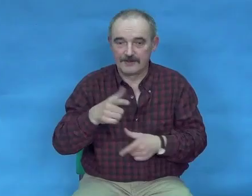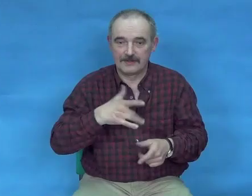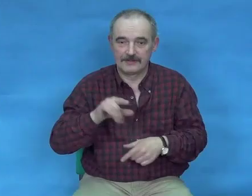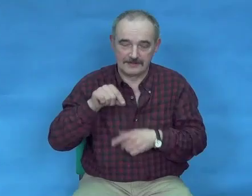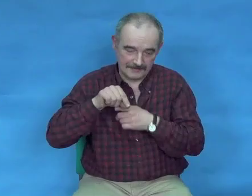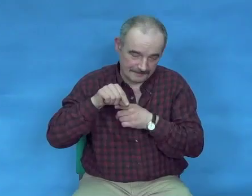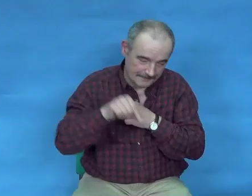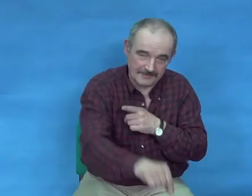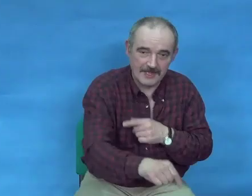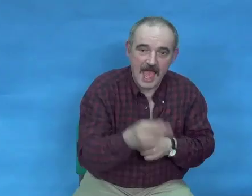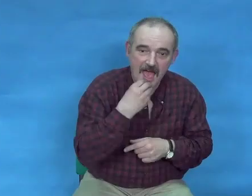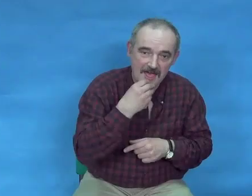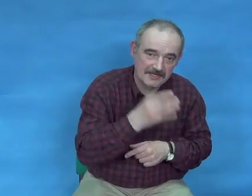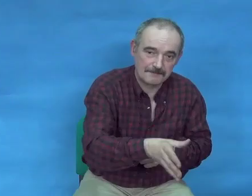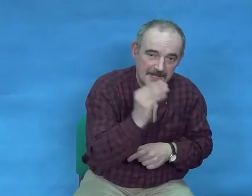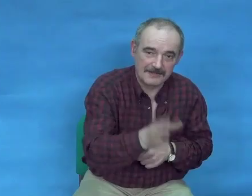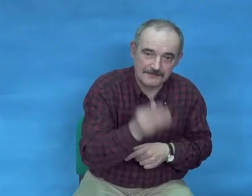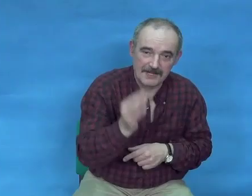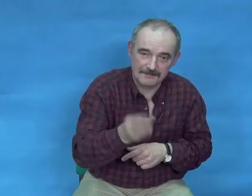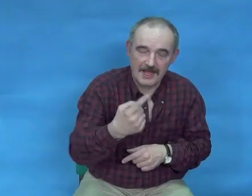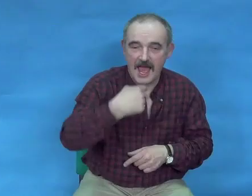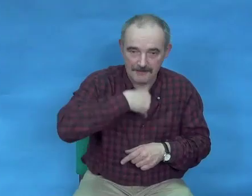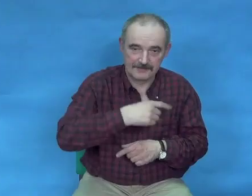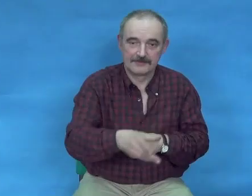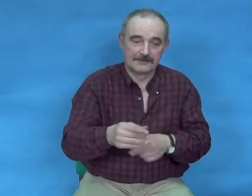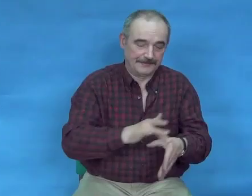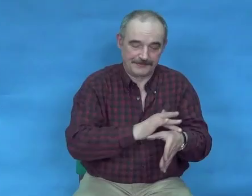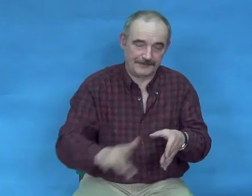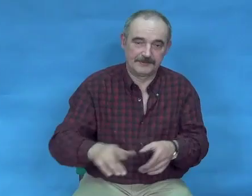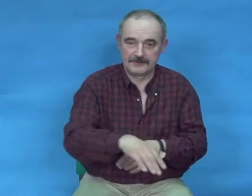Wychodził wiele razy, kradł jabłka, aż nie zostało nic,